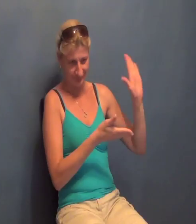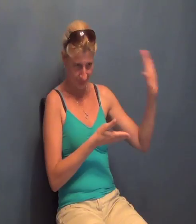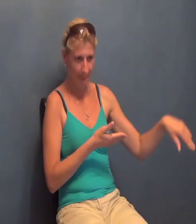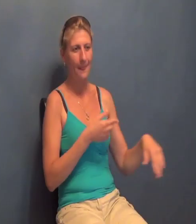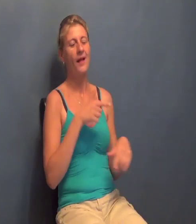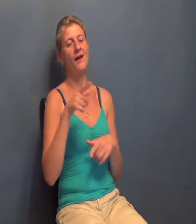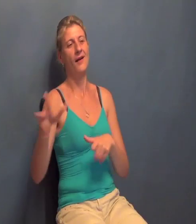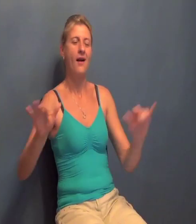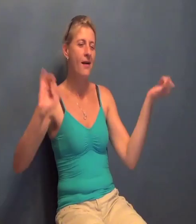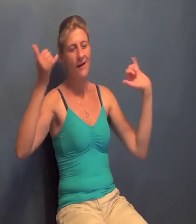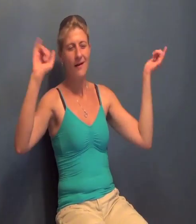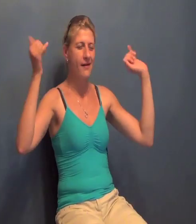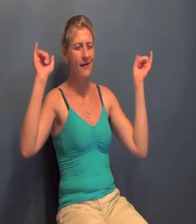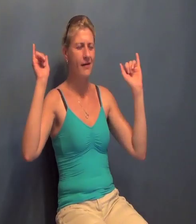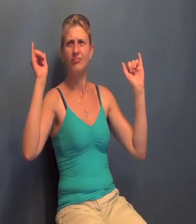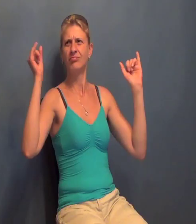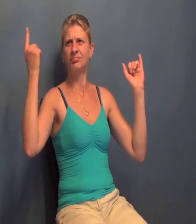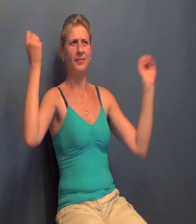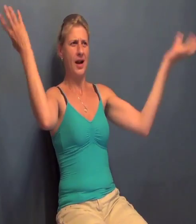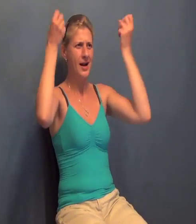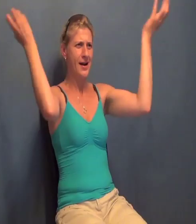A tamci na dole rozmawiają i nagle włącza się alarm.